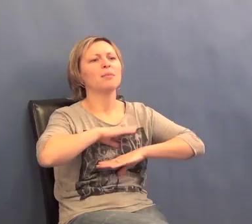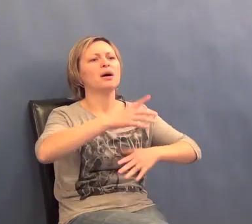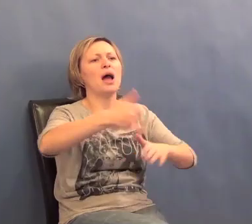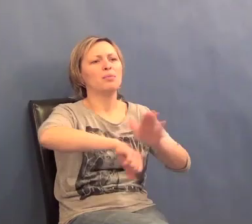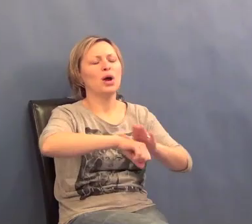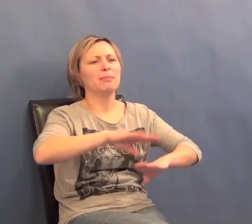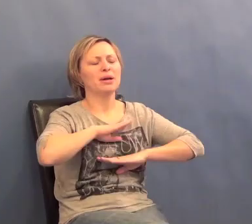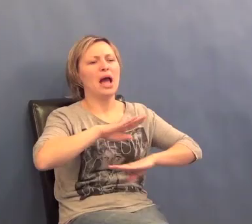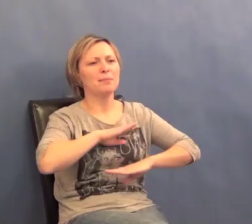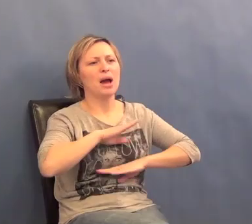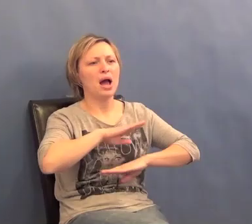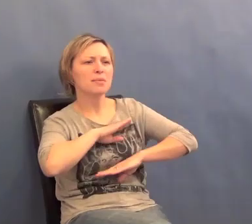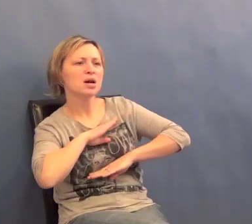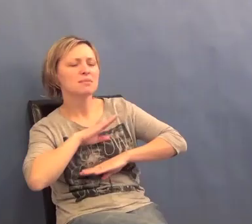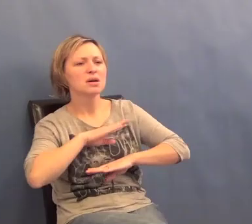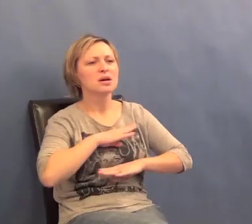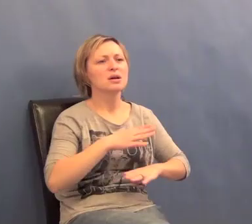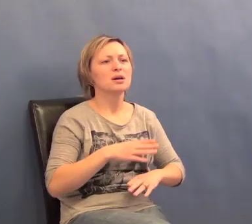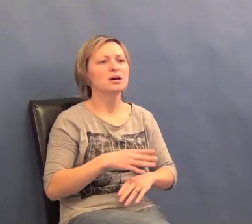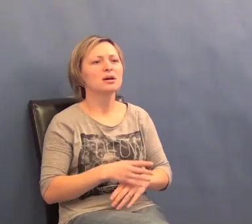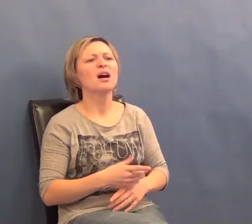A co z bramkarzem?